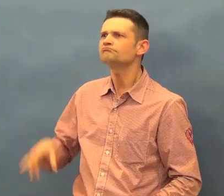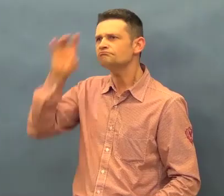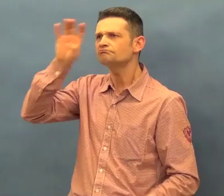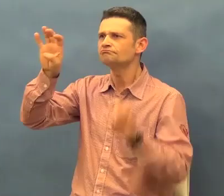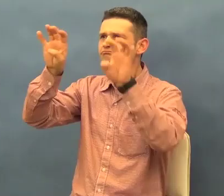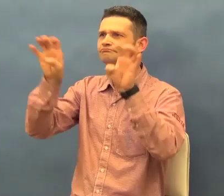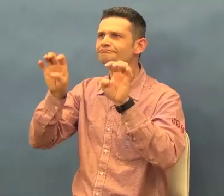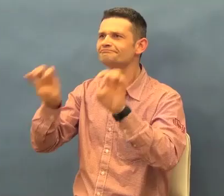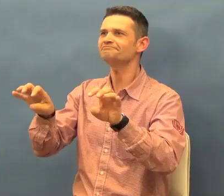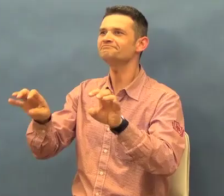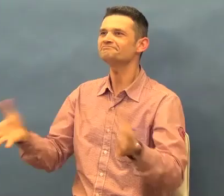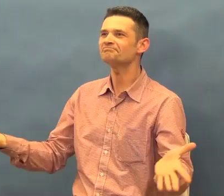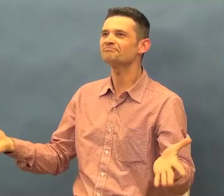Była zdezorientowana.